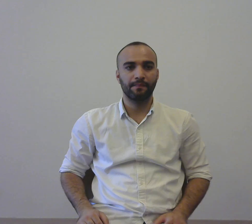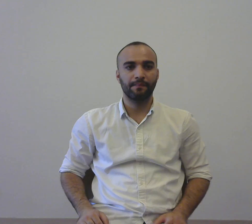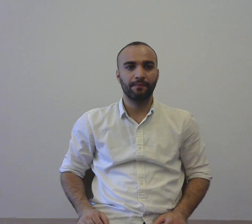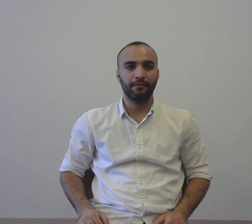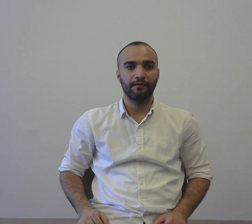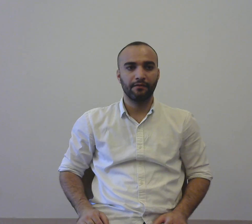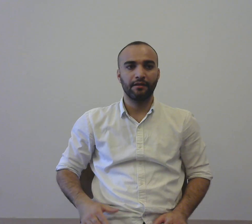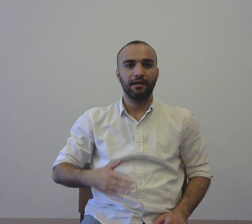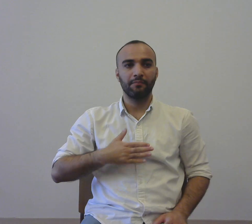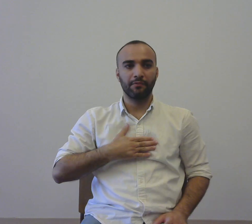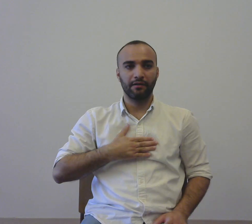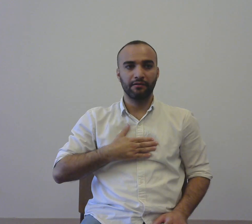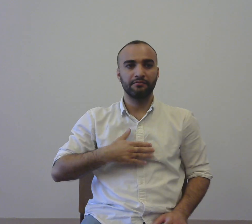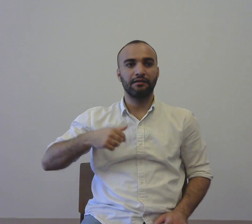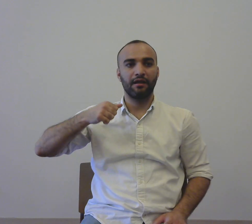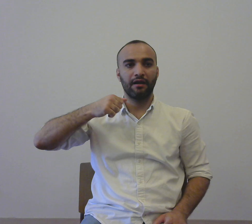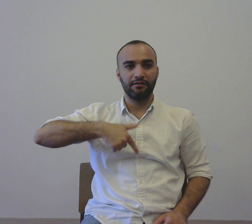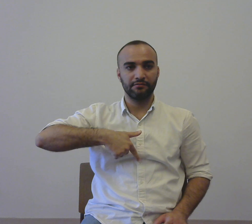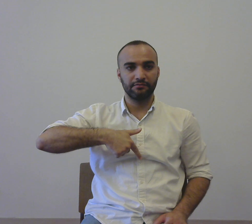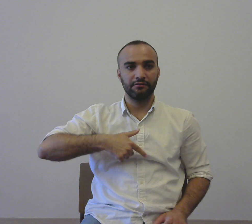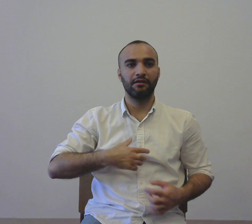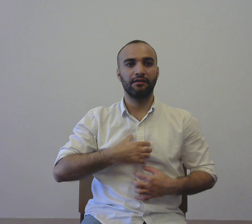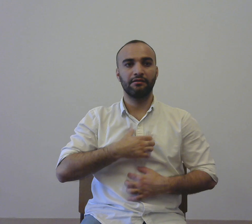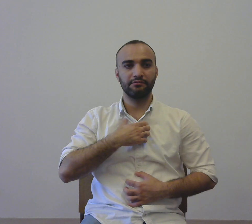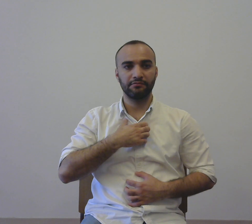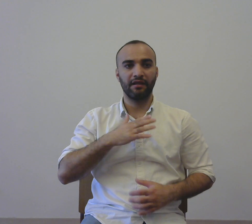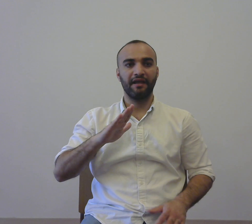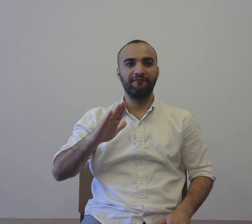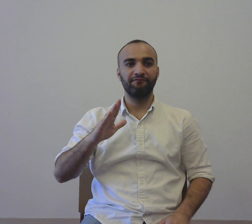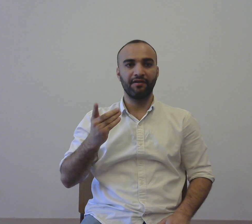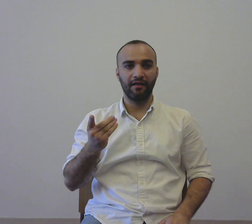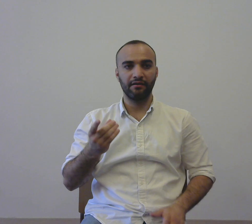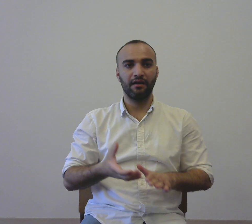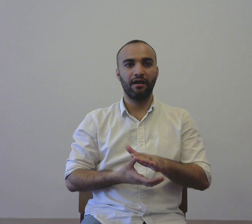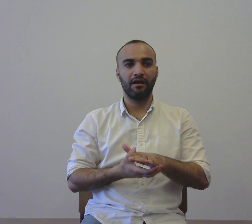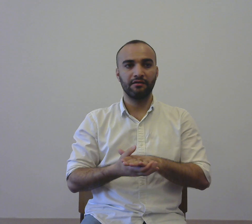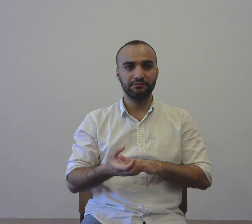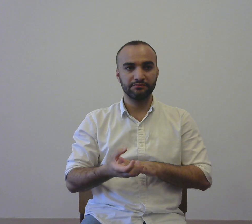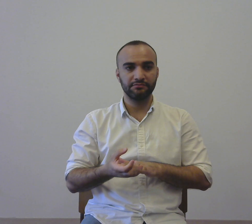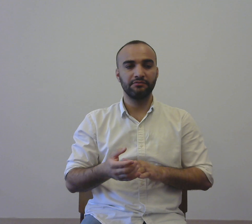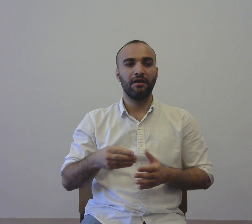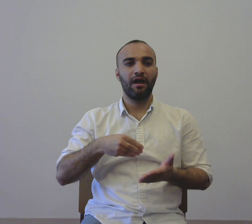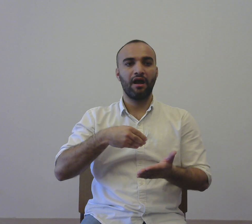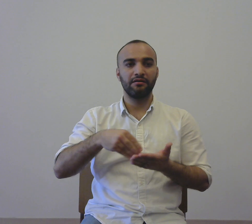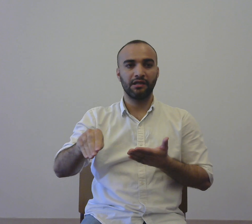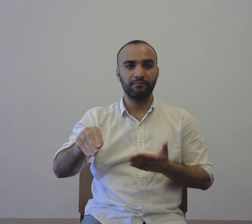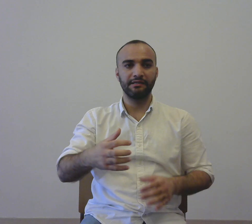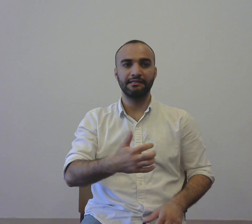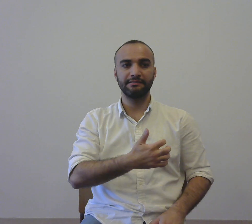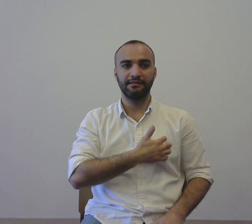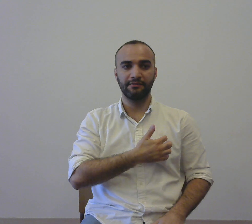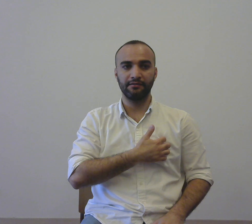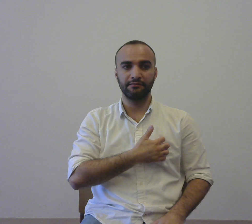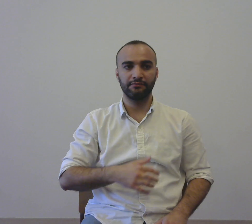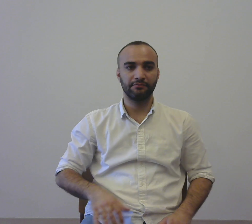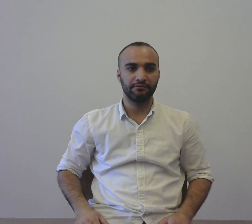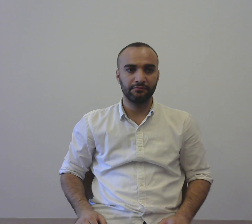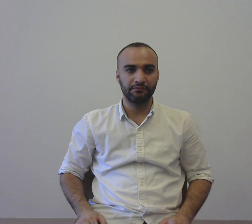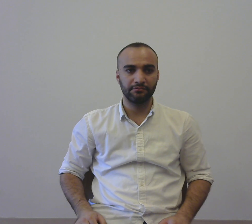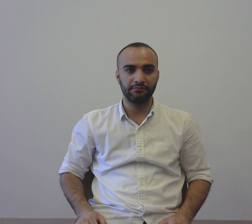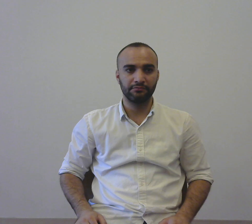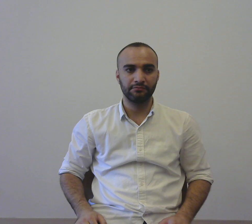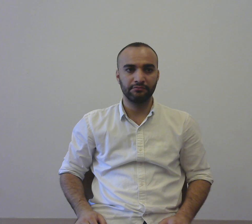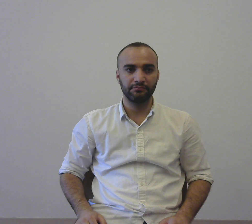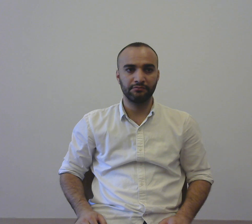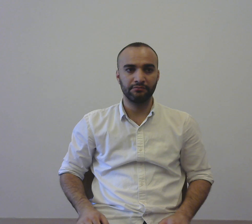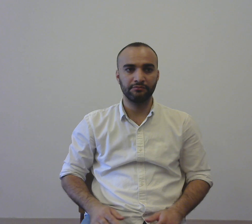Mən kostyum, qalstuk və ayaqqabı almaq istəyirəm